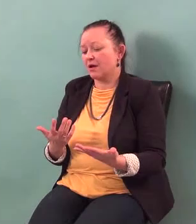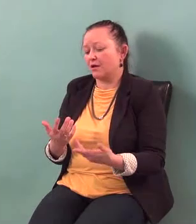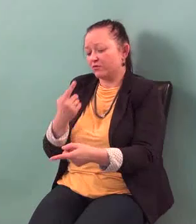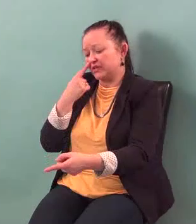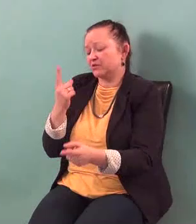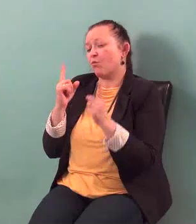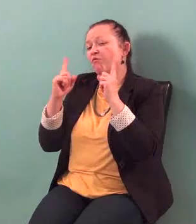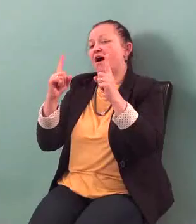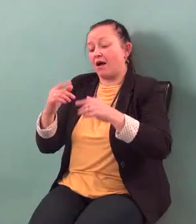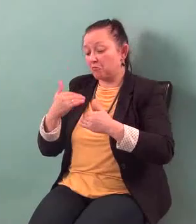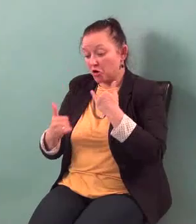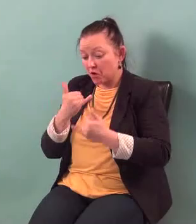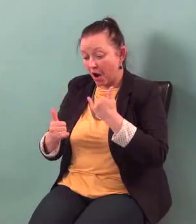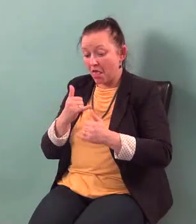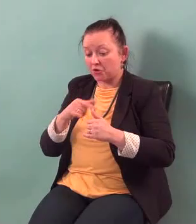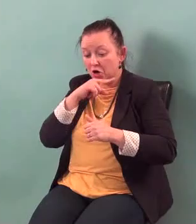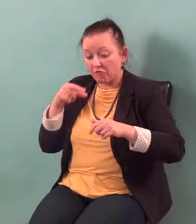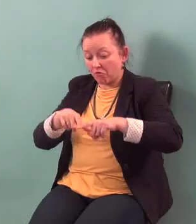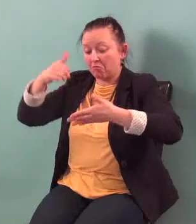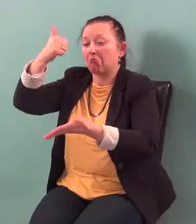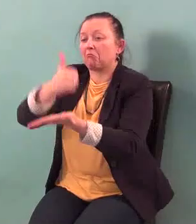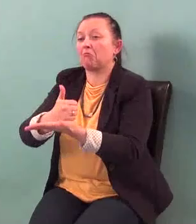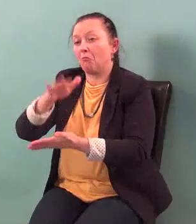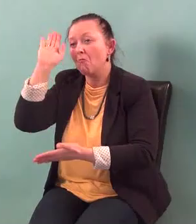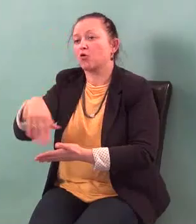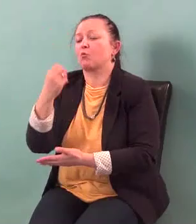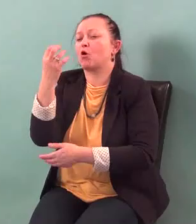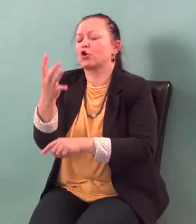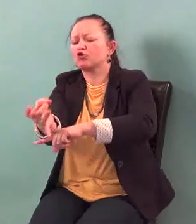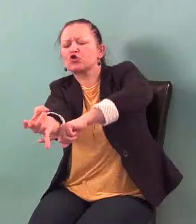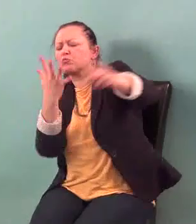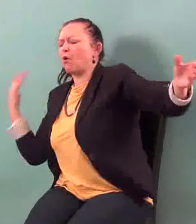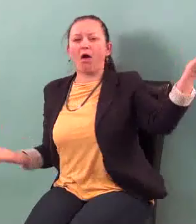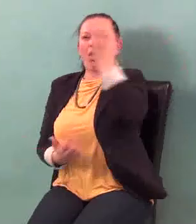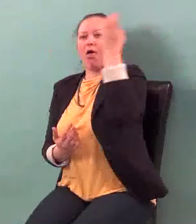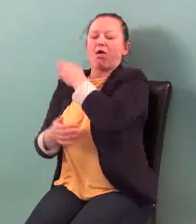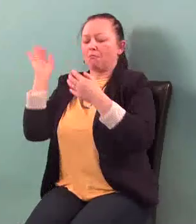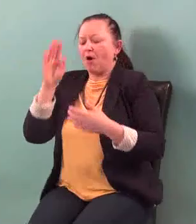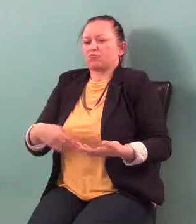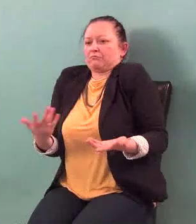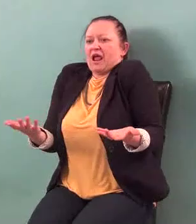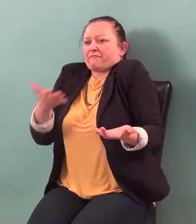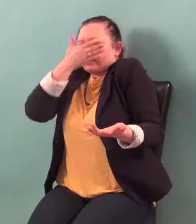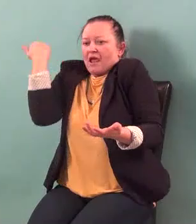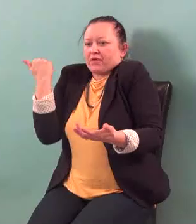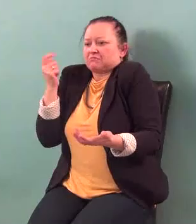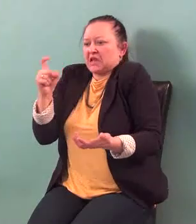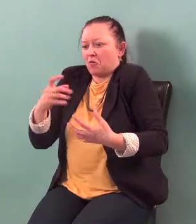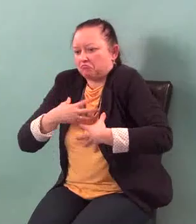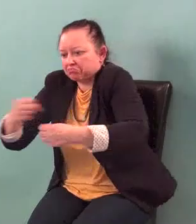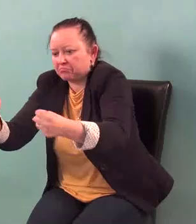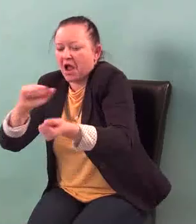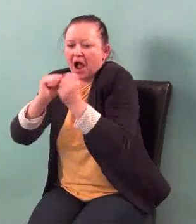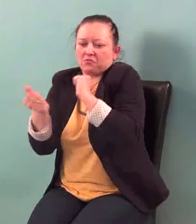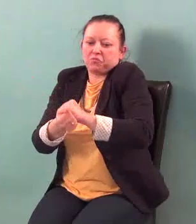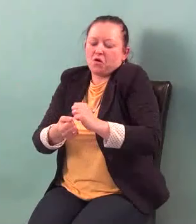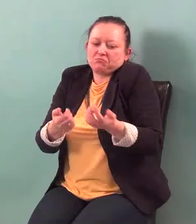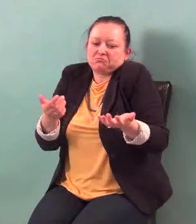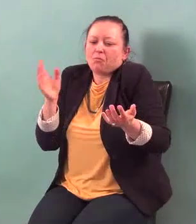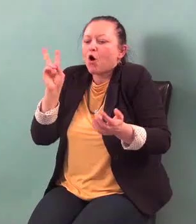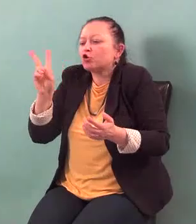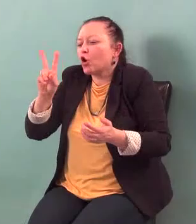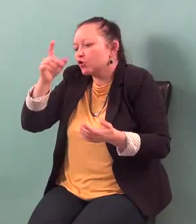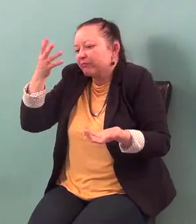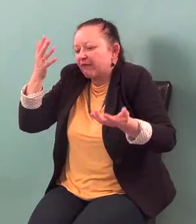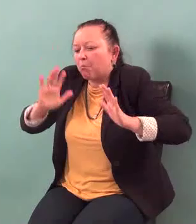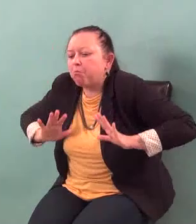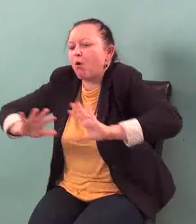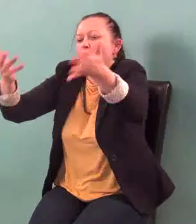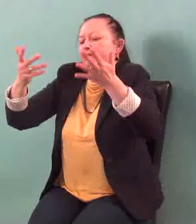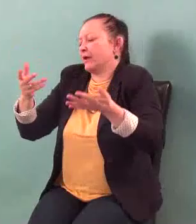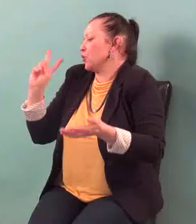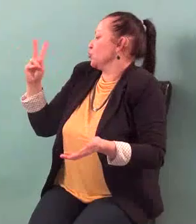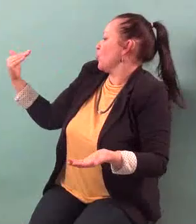Trzeba uważać, jeśli się stoi za krawędzią, to szybko jadący pociąg może porwać człowieka albo ktoś może Cię popchnąć lub ktoś może Cię przestraszyć.